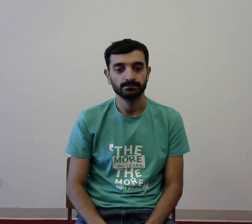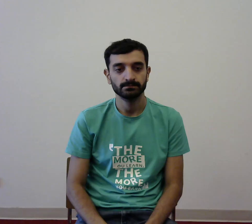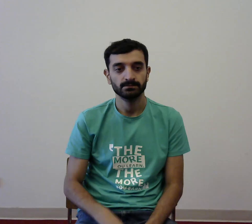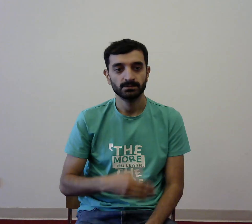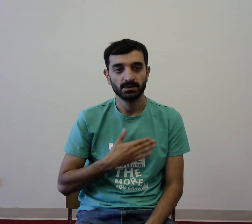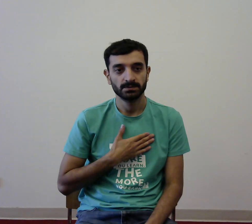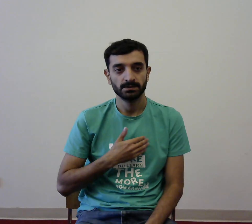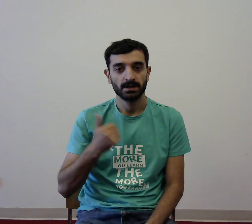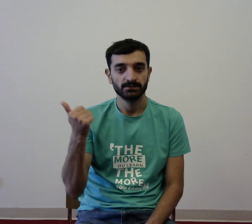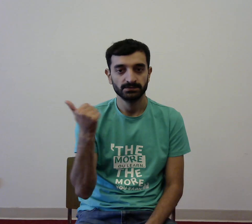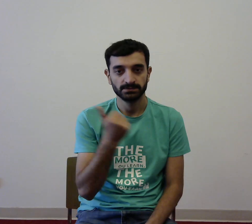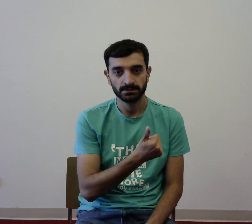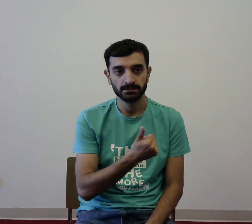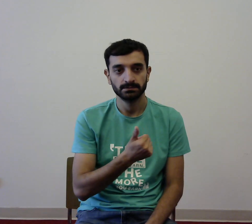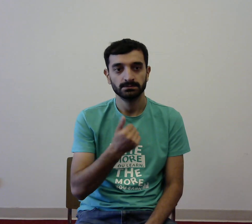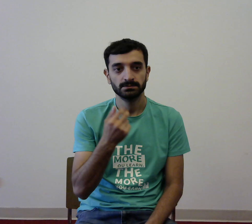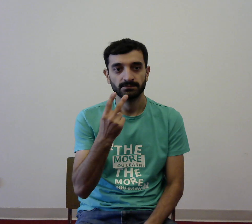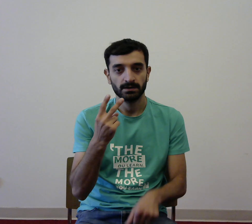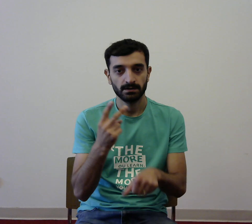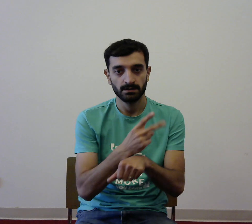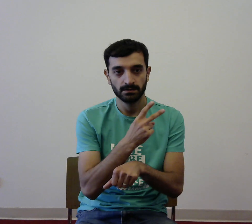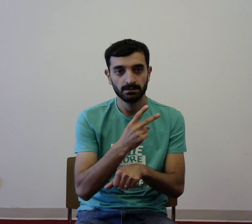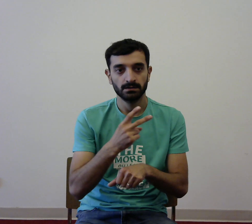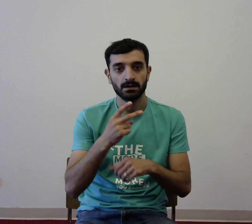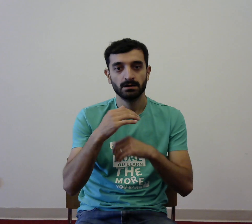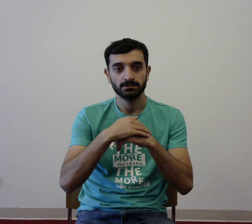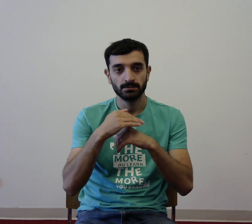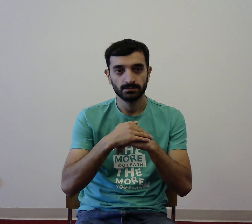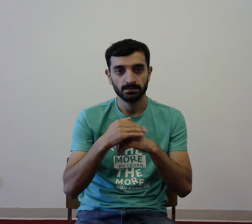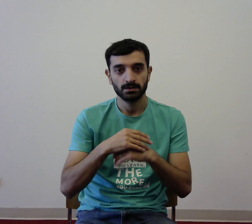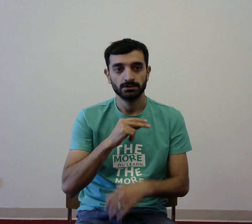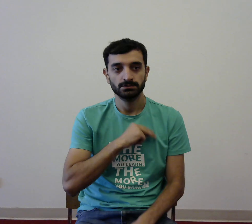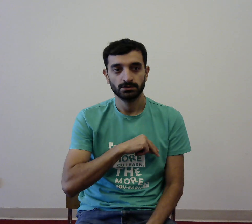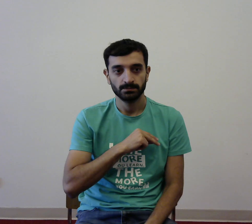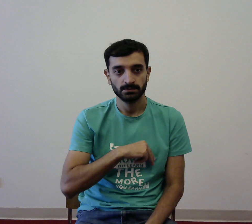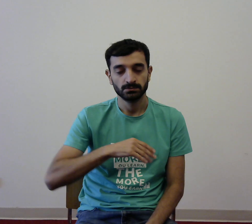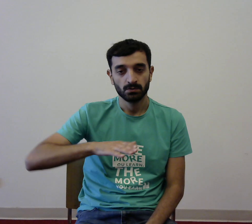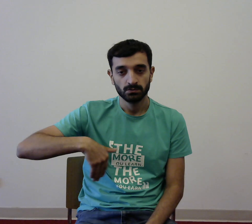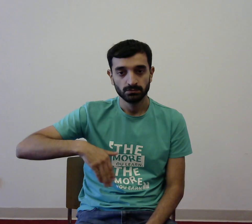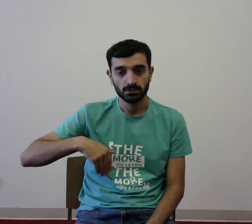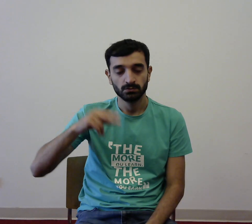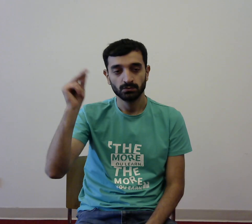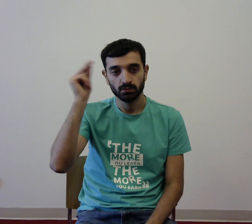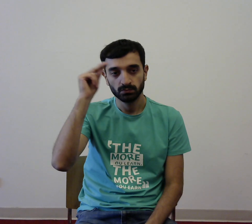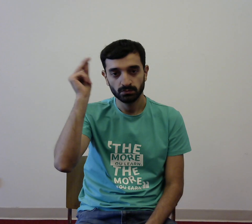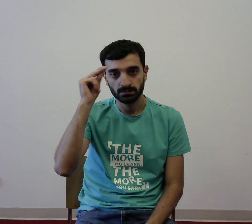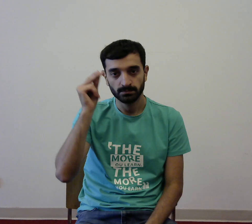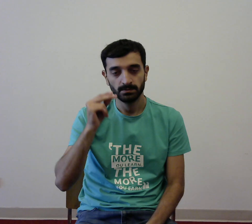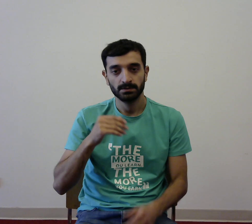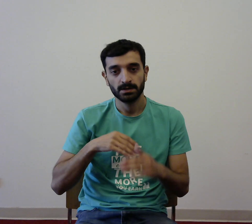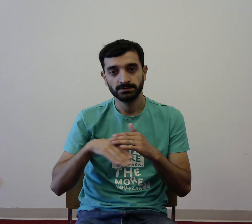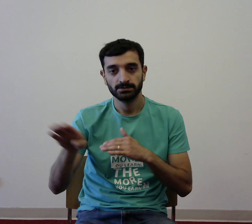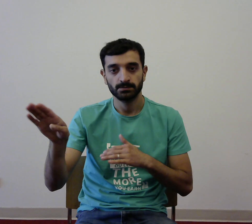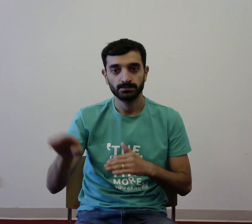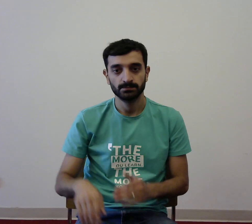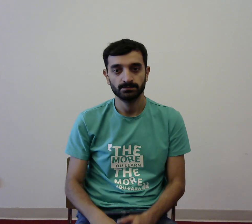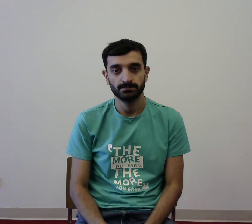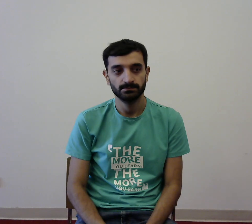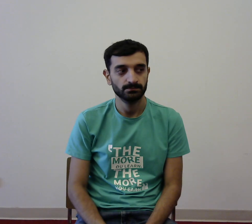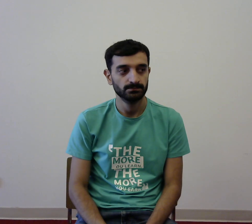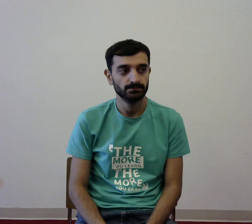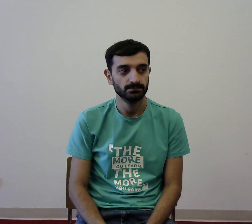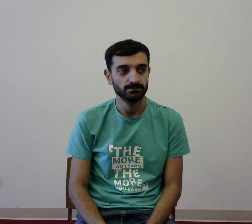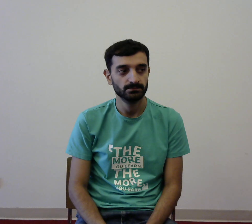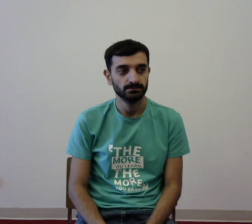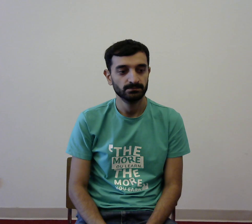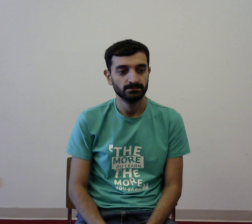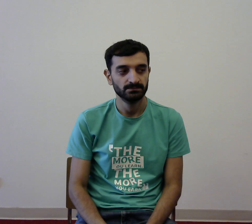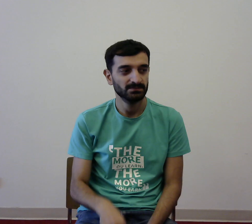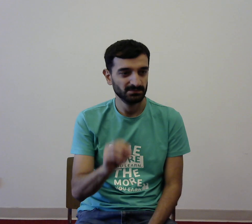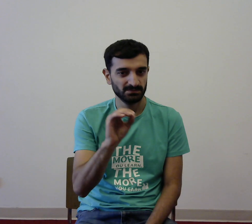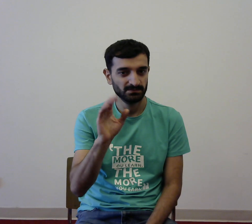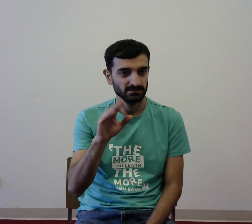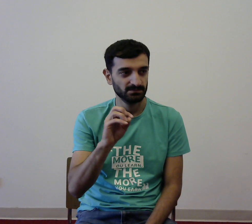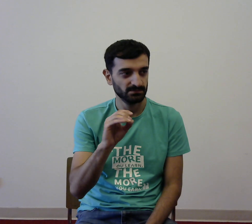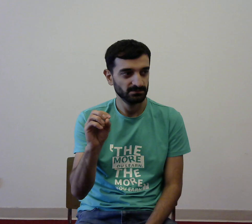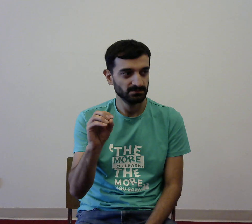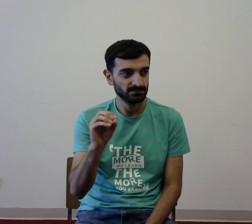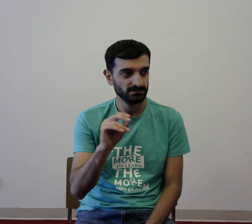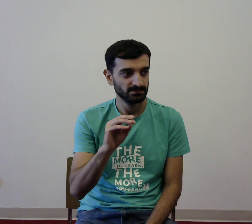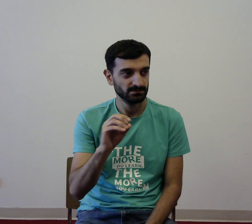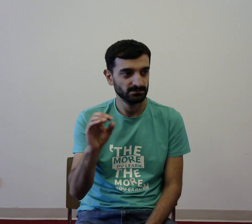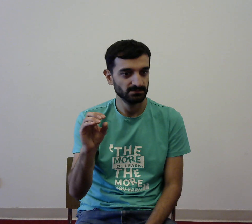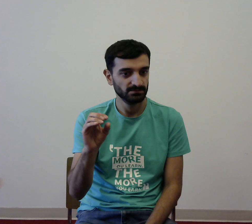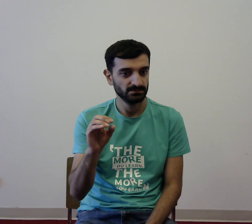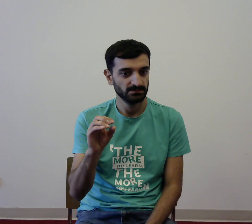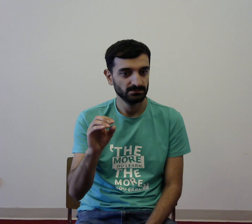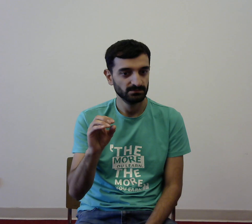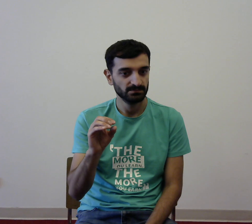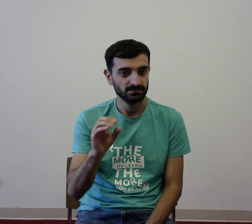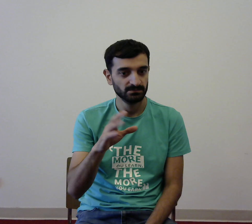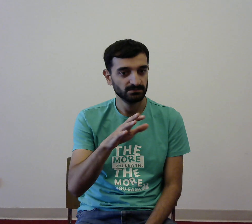Mən həftədə 2 dəfə axşam işdən sonra kursa gedirəm